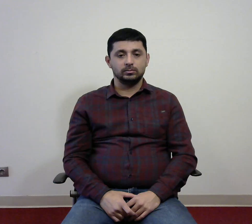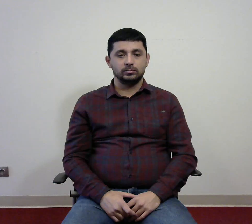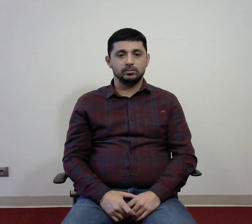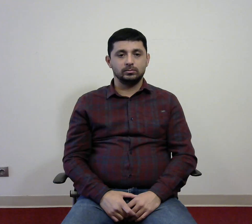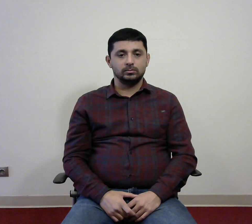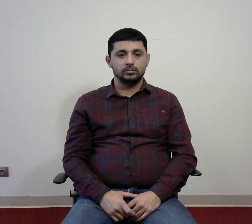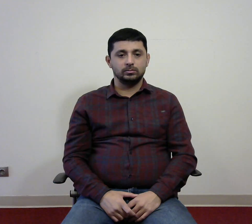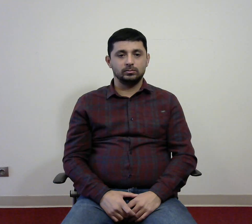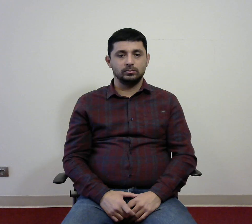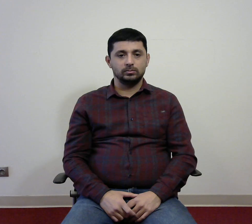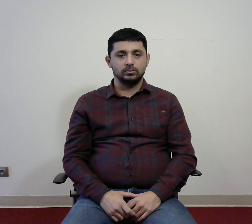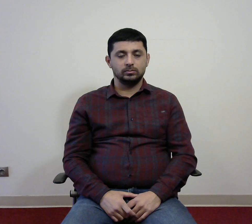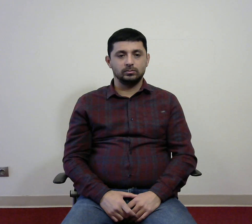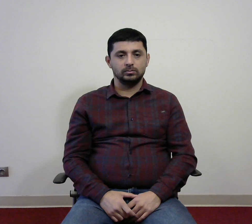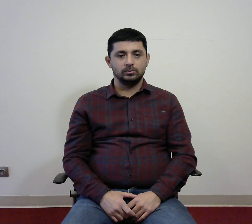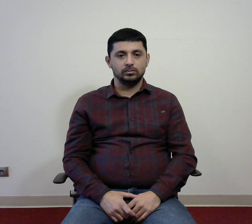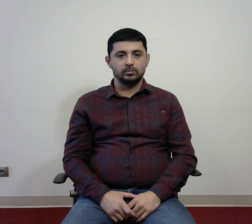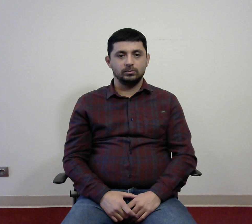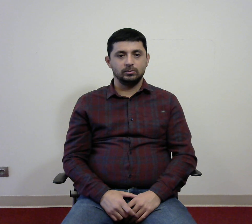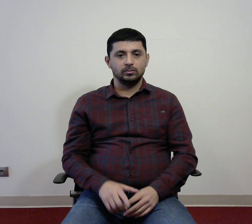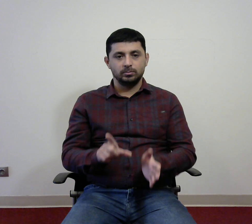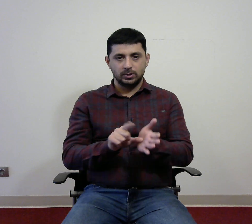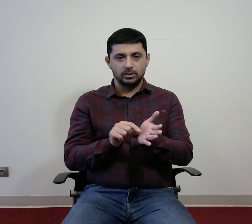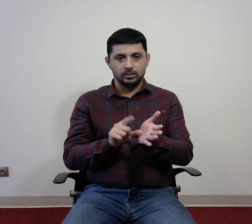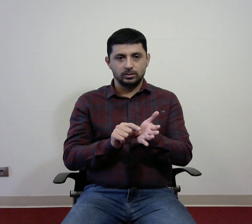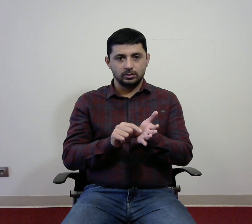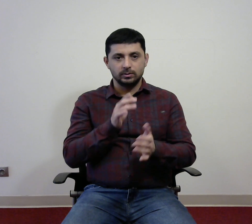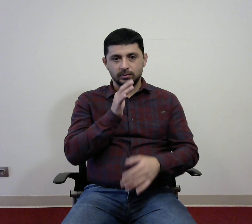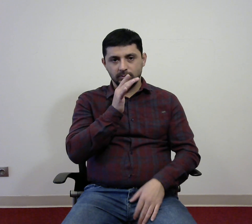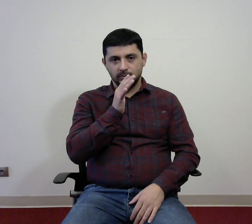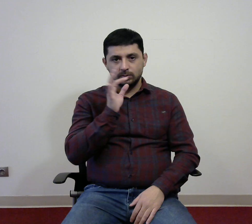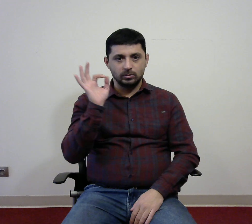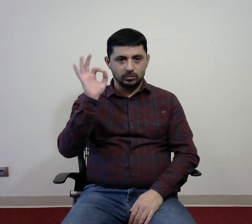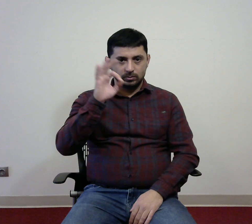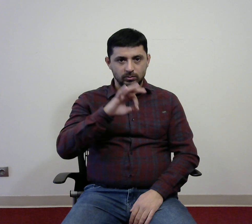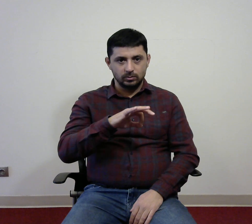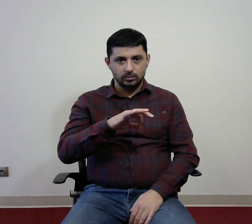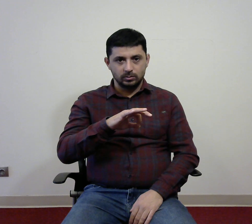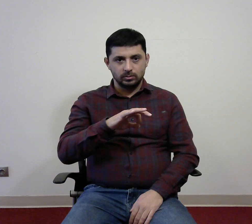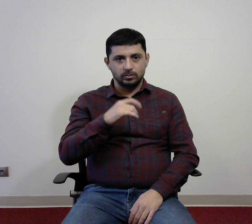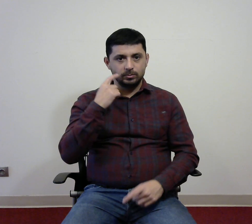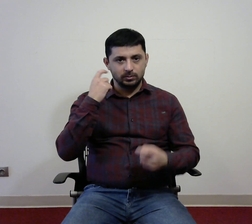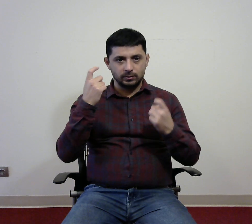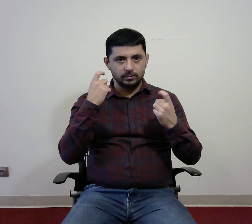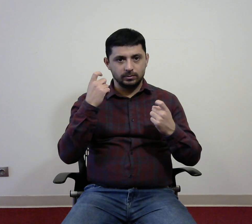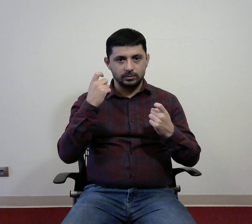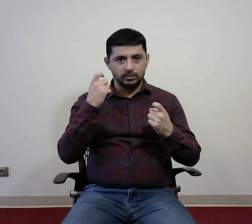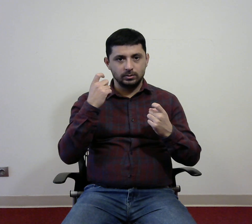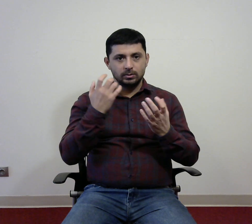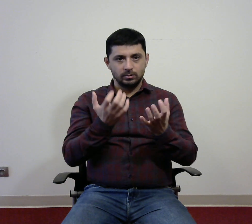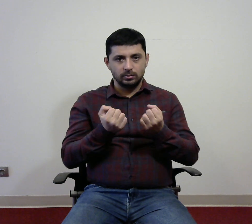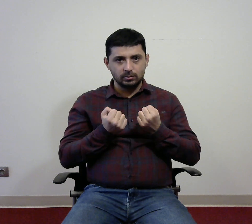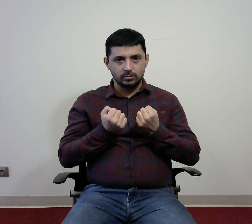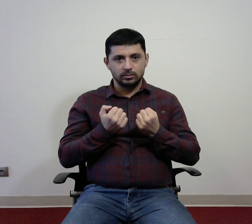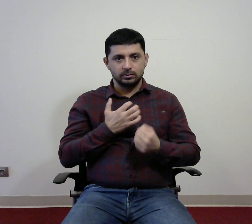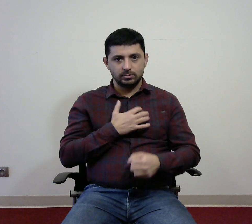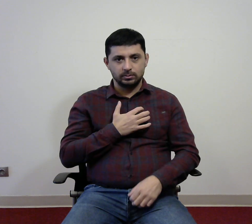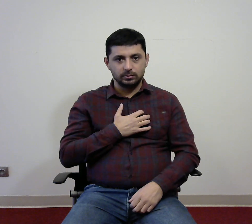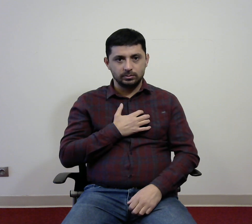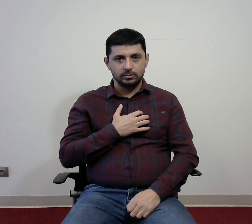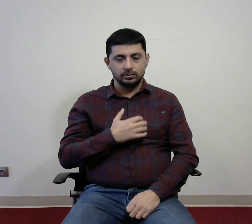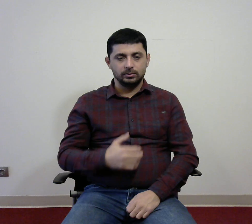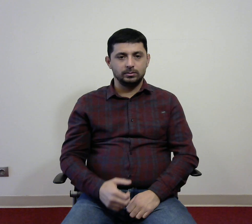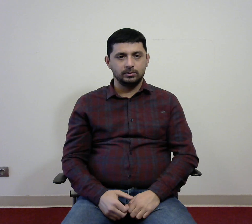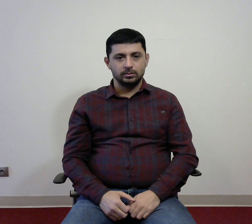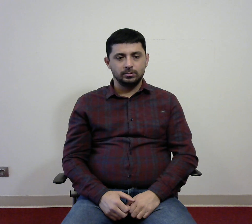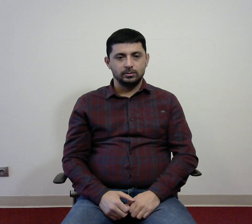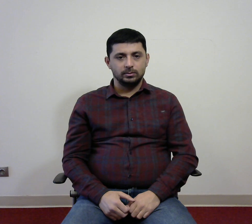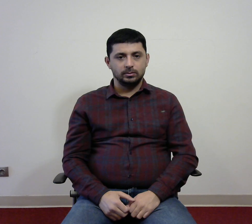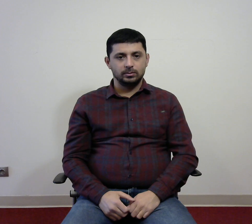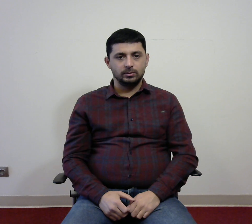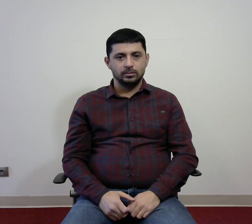Pensiya yaşı haqqında məlumat almaq istəyirəm